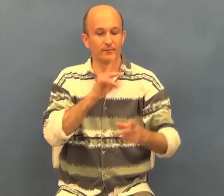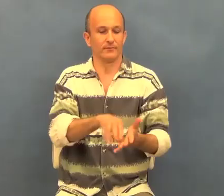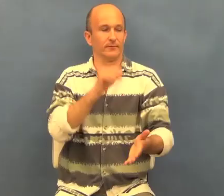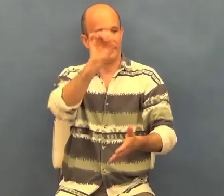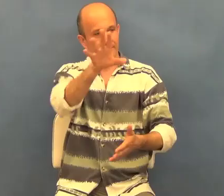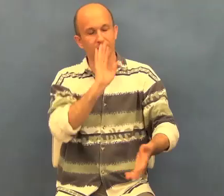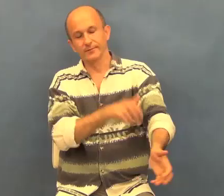Czyli mam skopiować i przekazać mu?